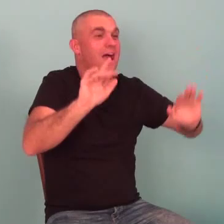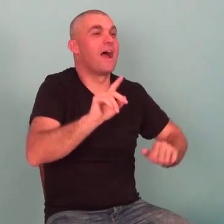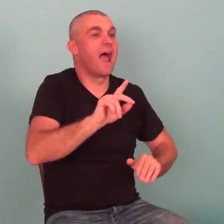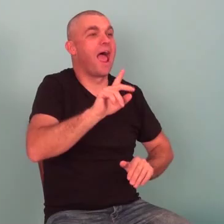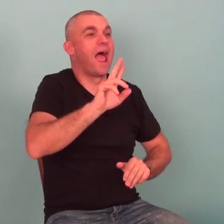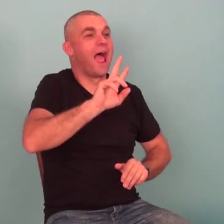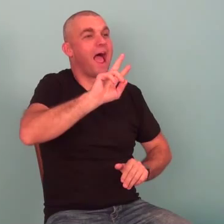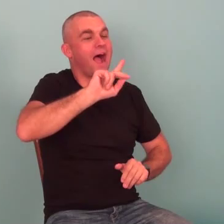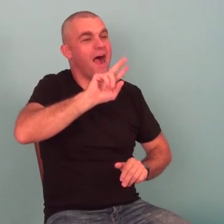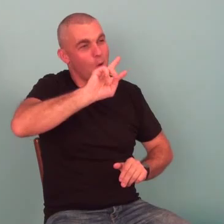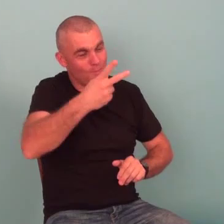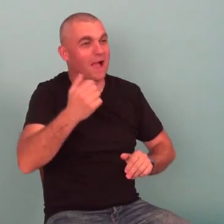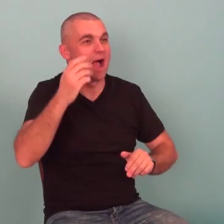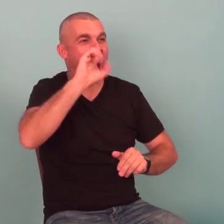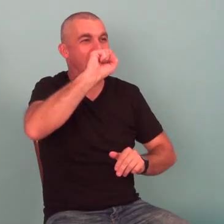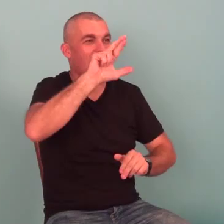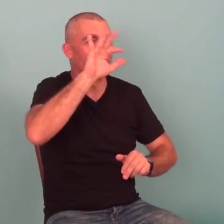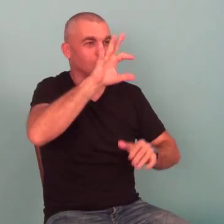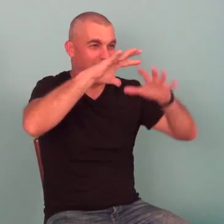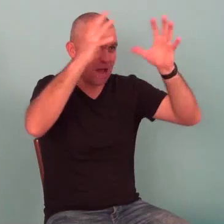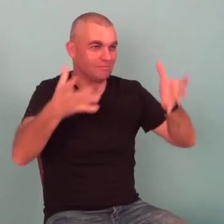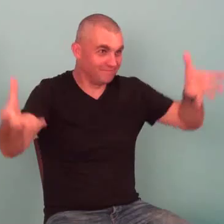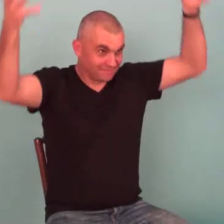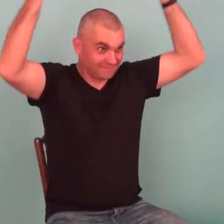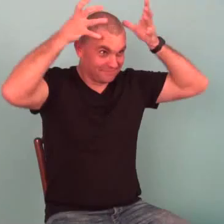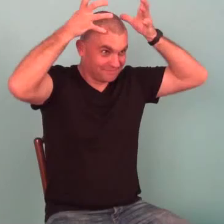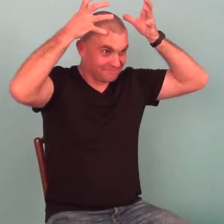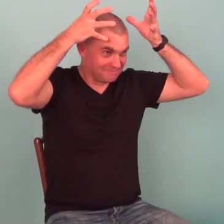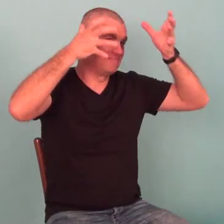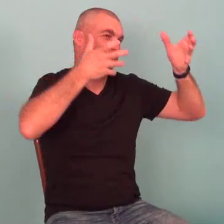Na drugim obrazku ma na głowie arbuza.